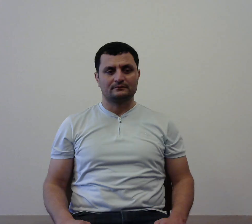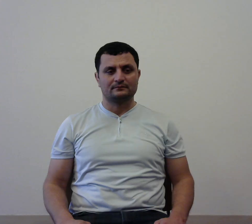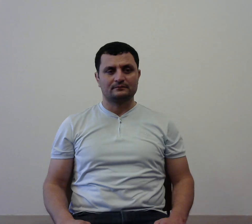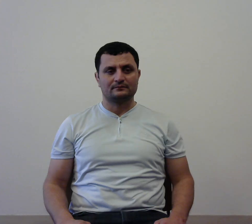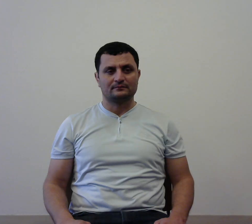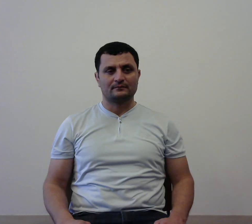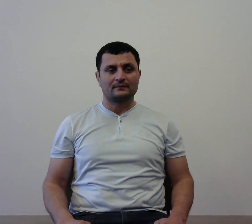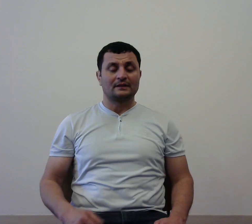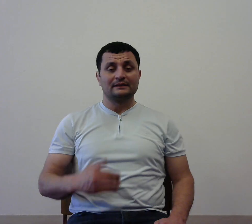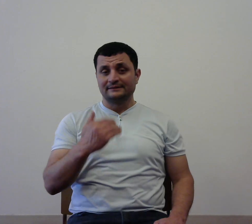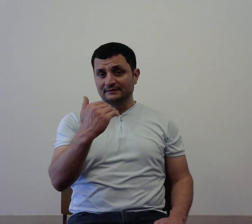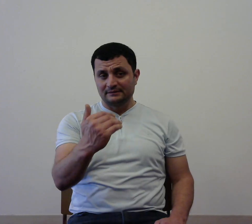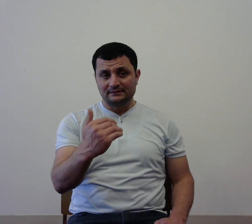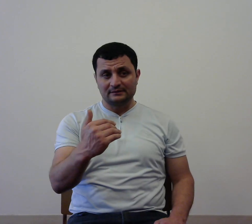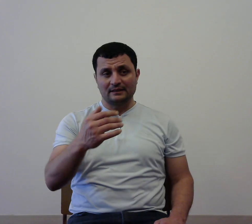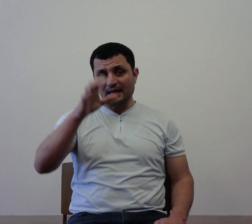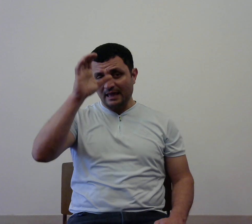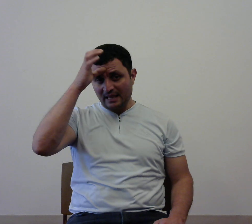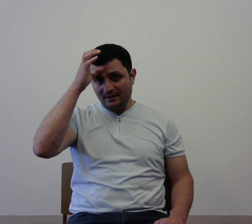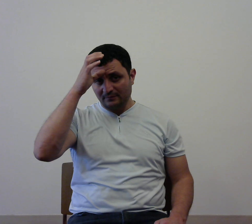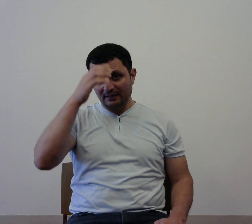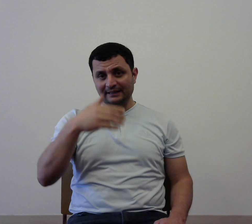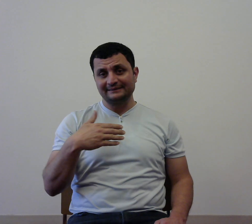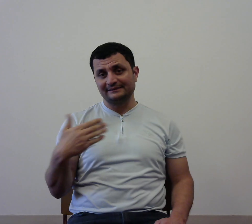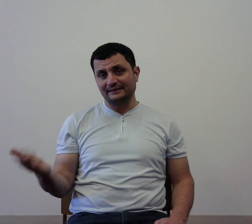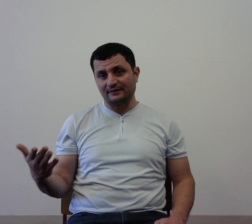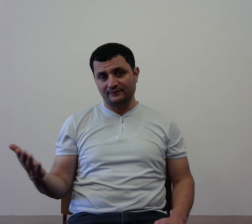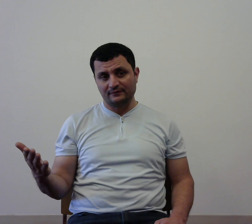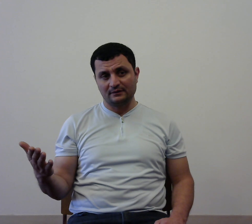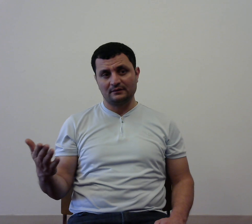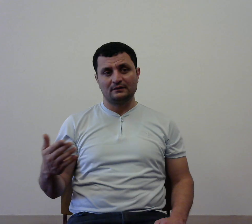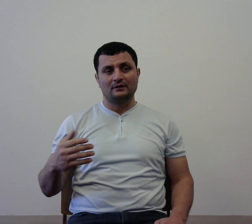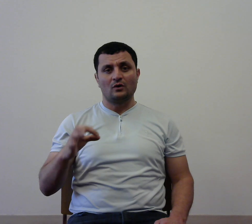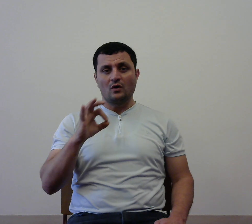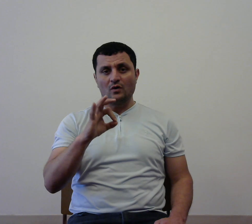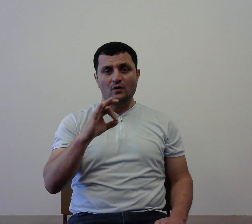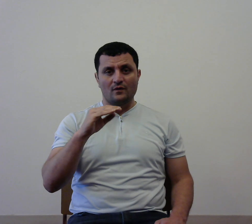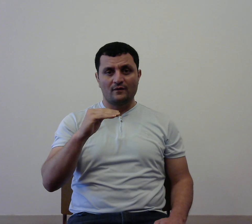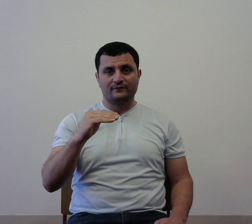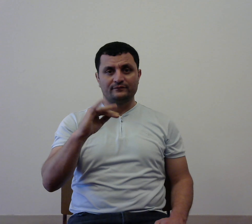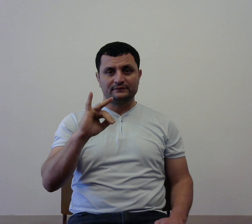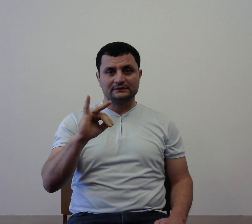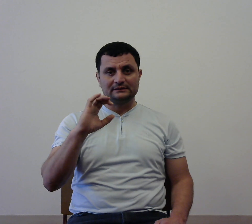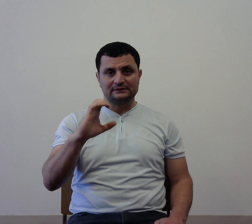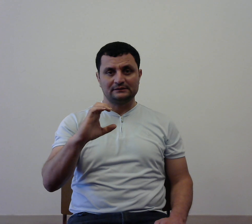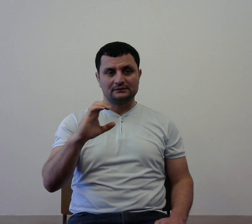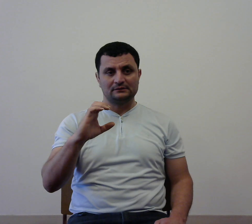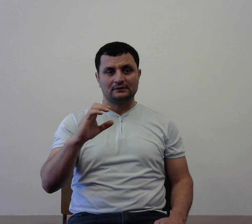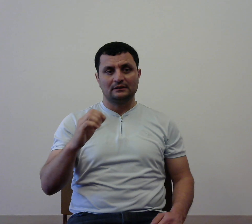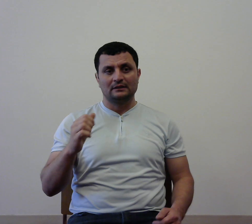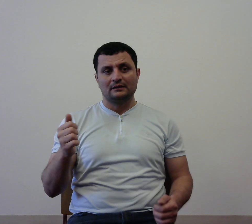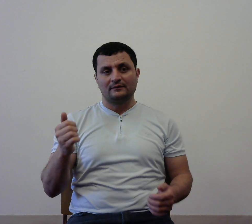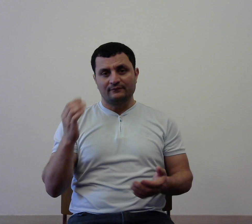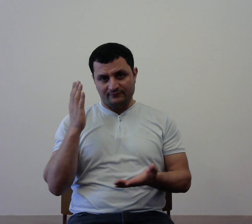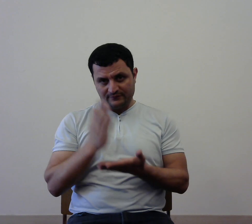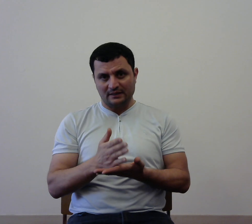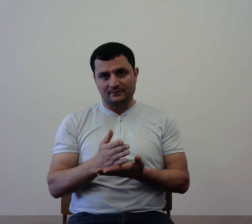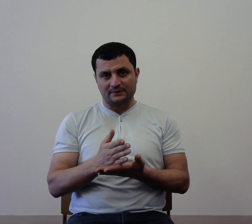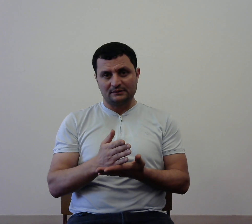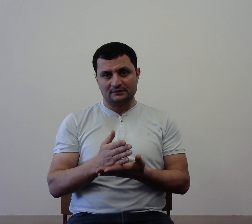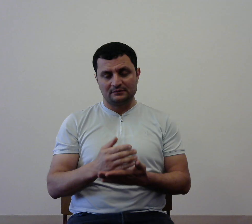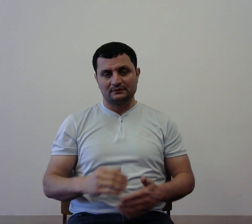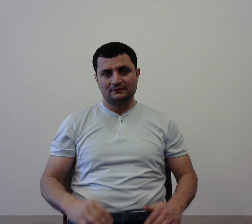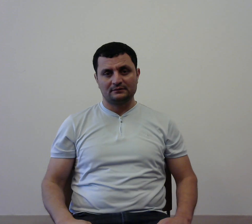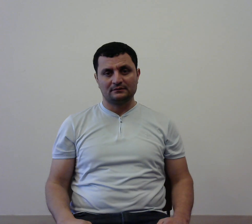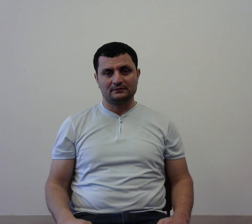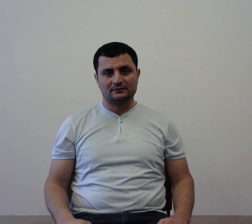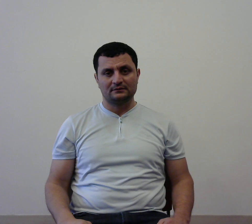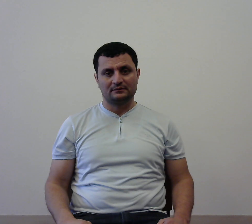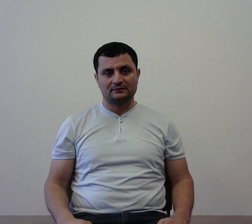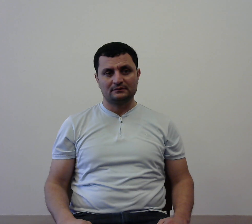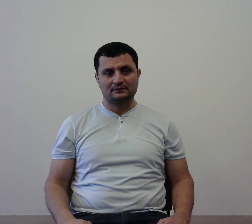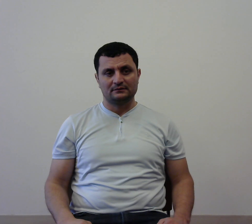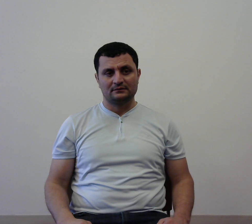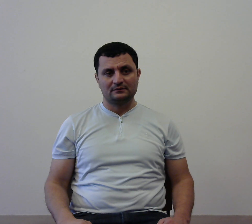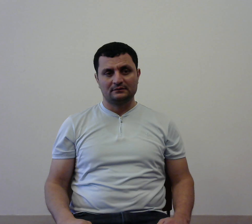Sizin Elmlər Akademiyası tərəfdə ofisiniz varmı?